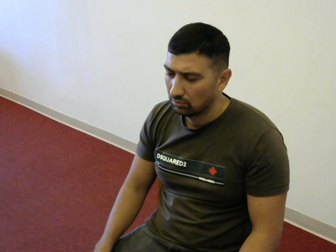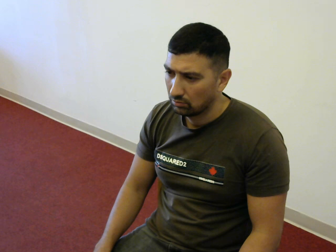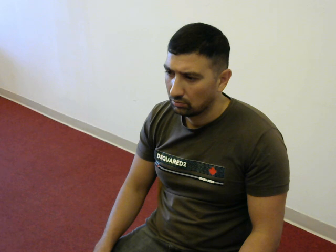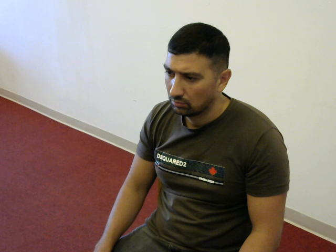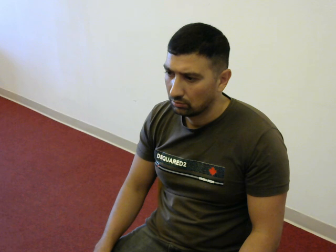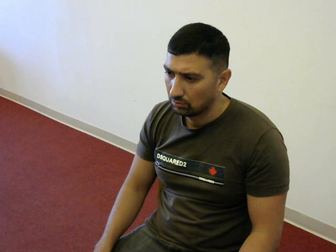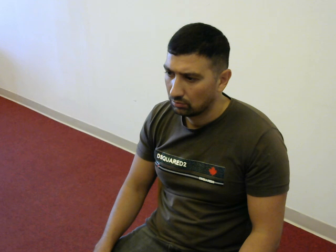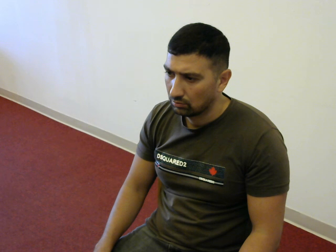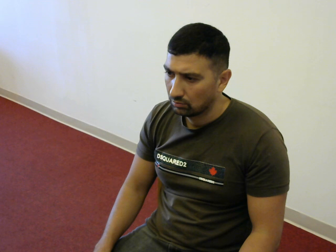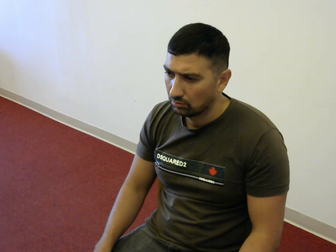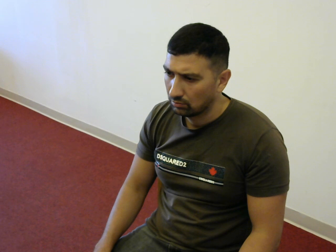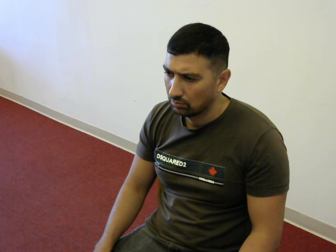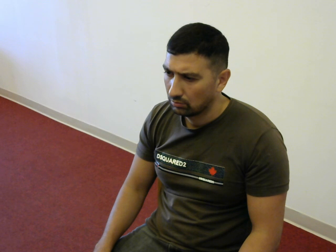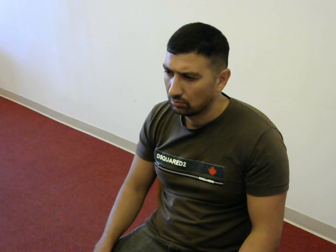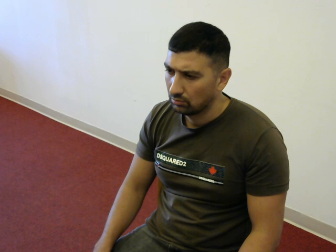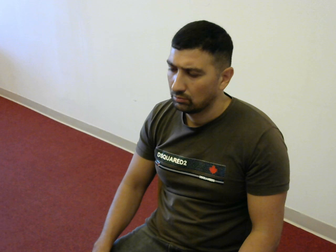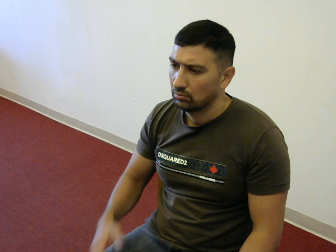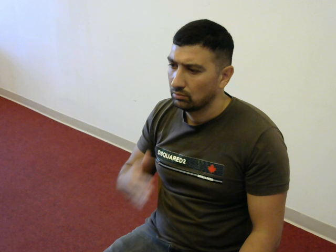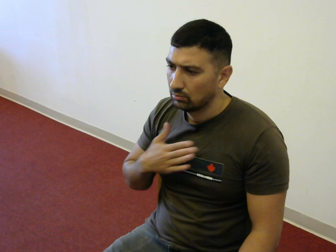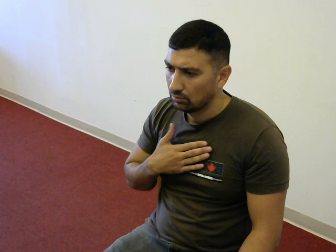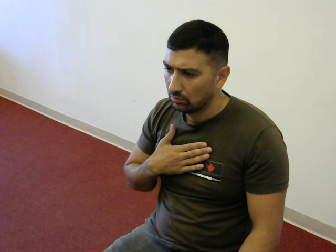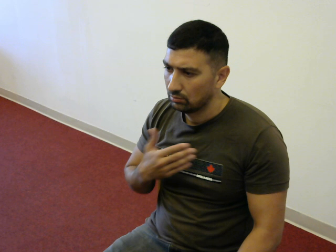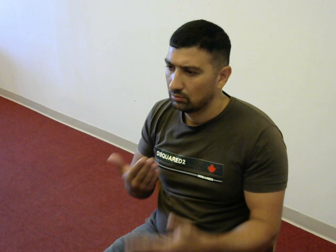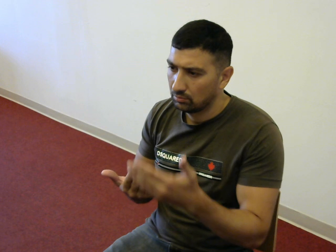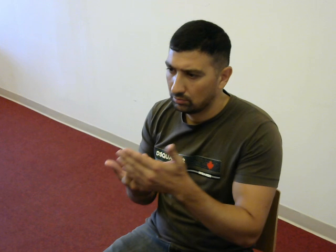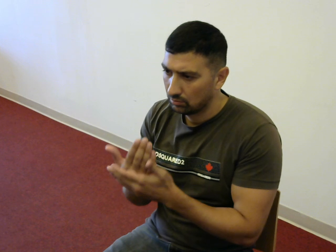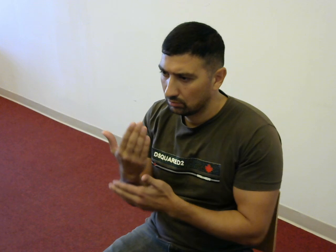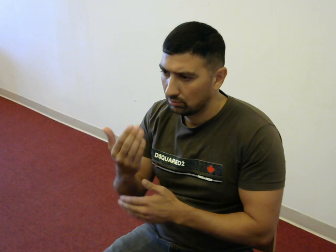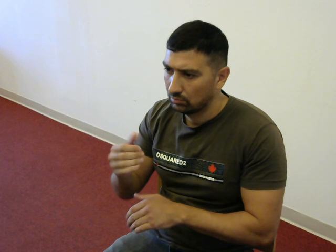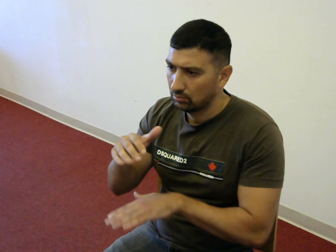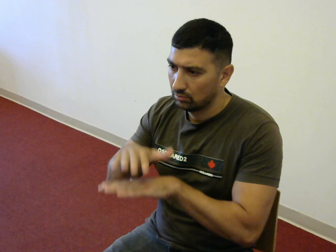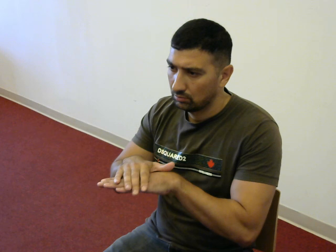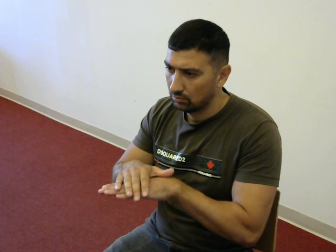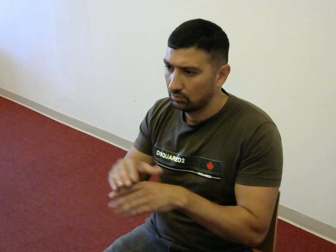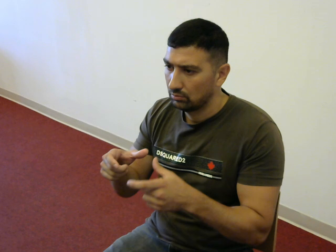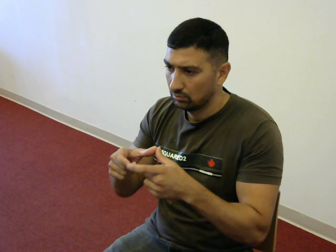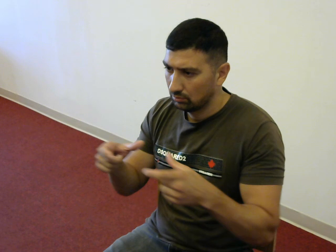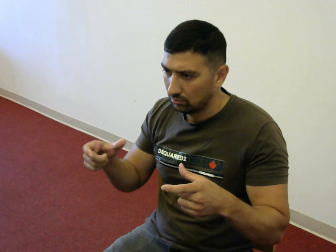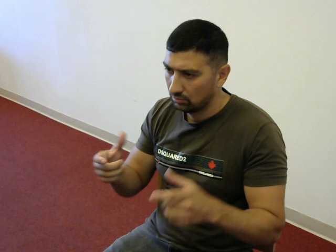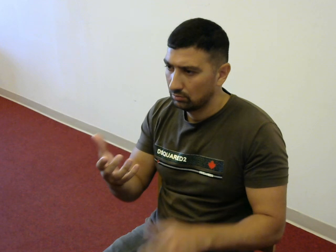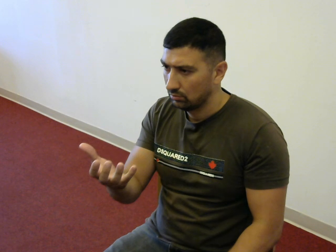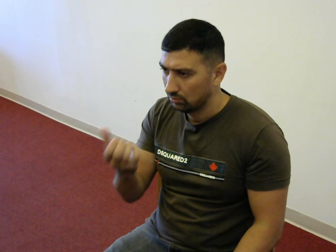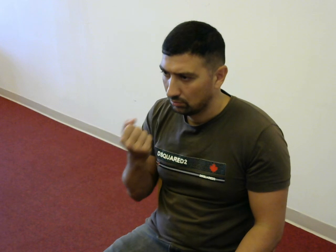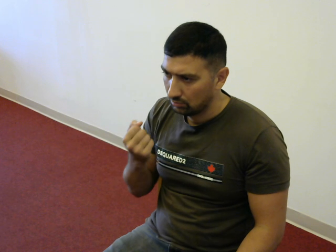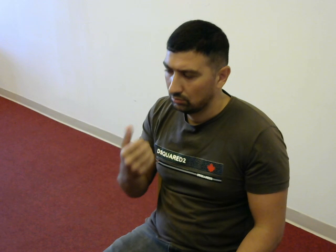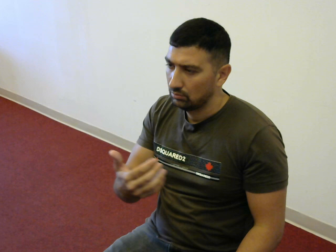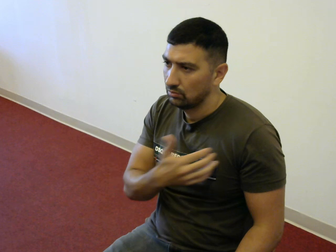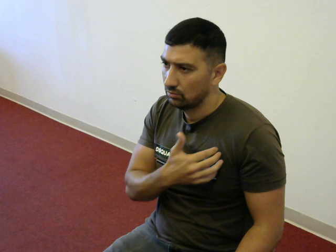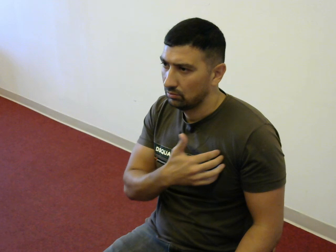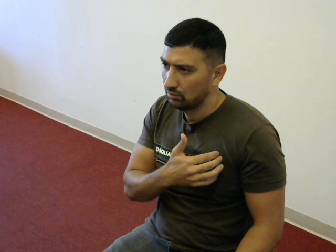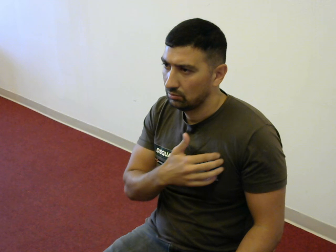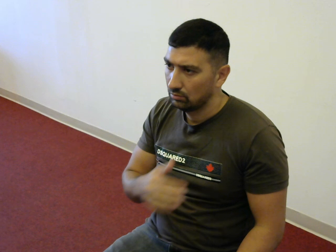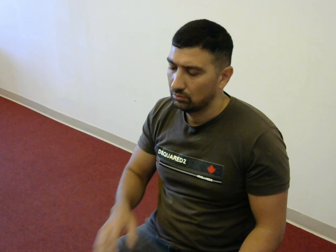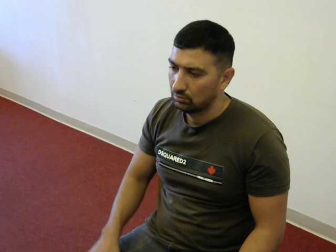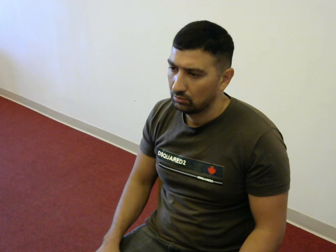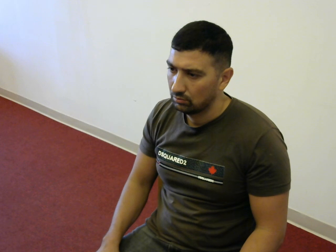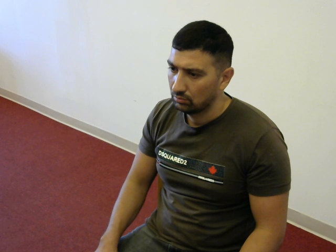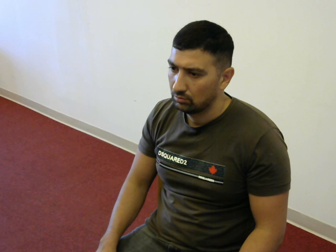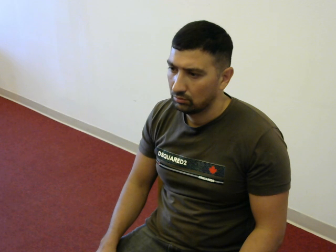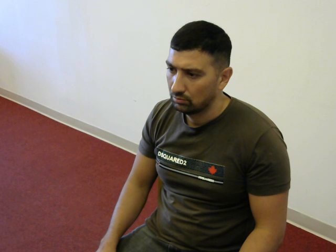Mən yeni bank kartı götürmək istəyirəm